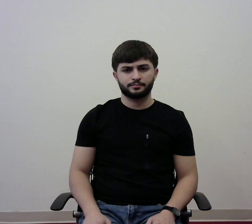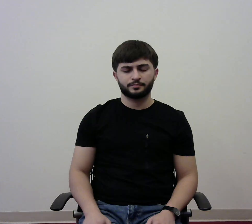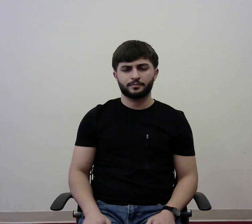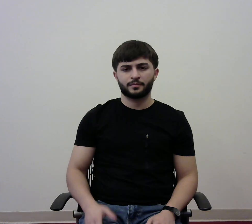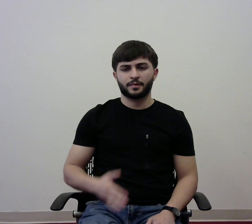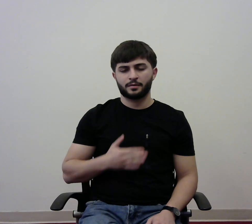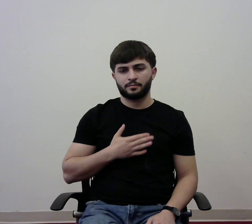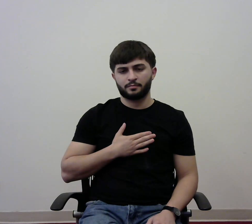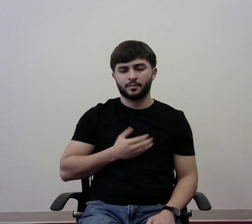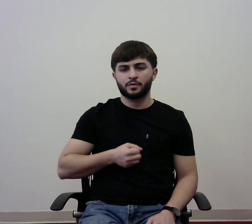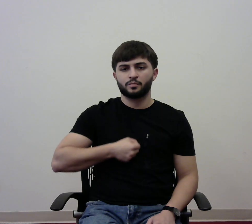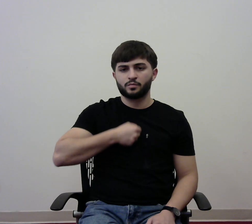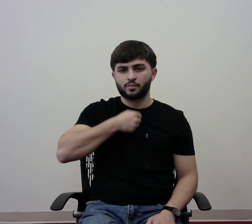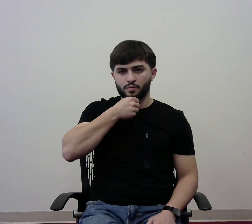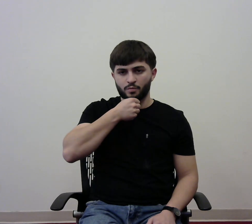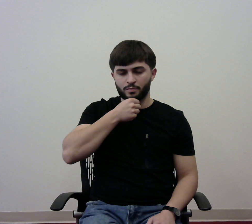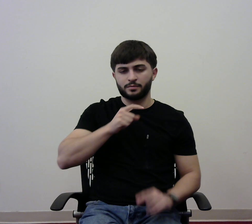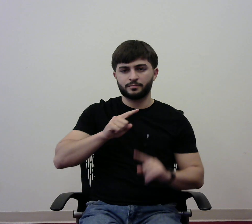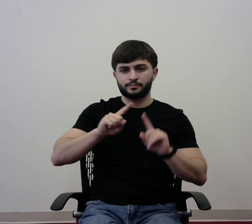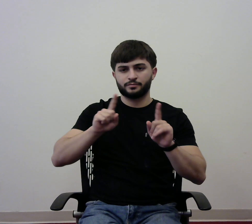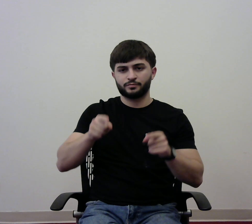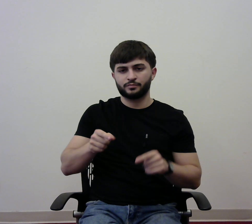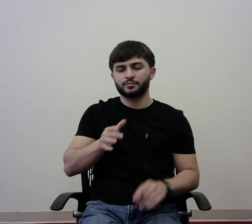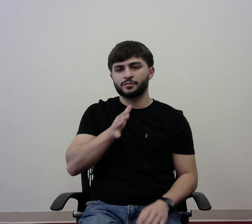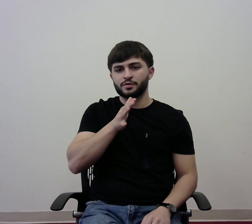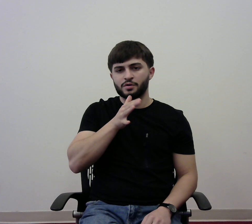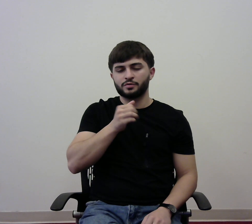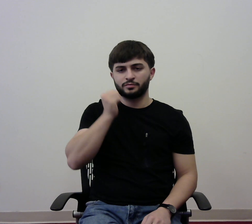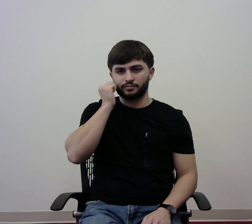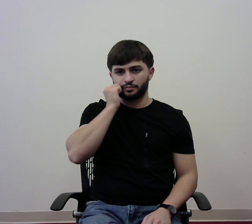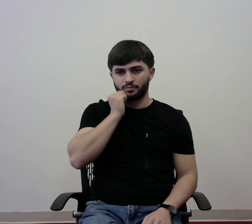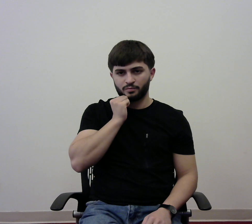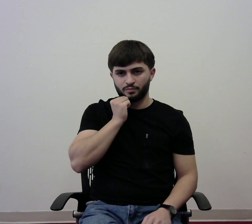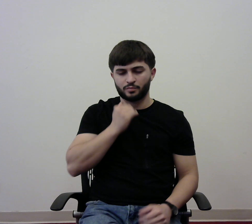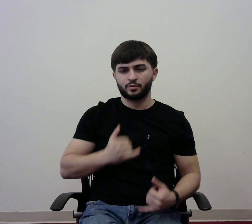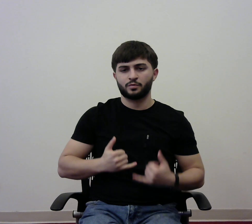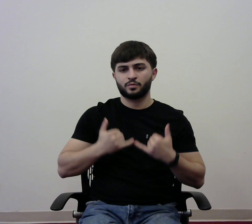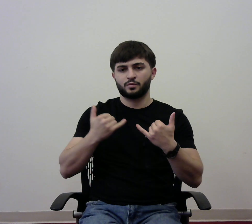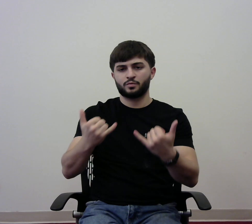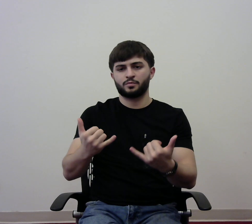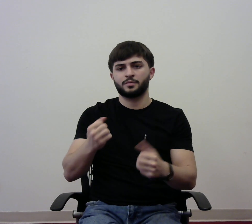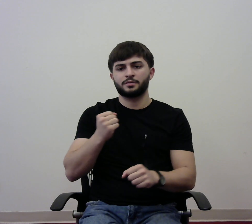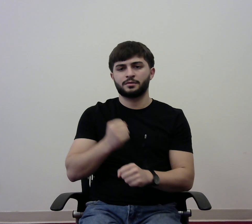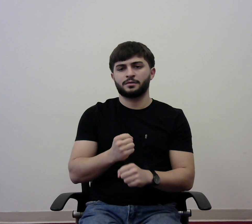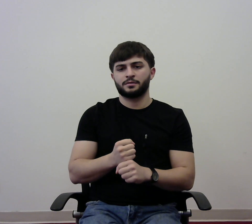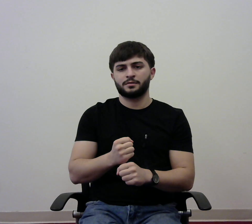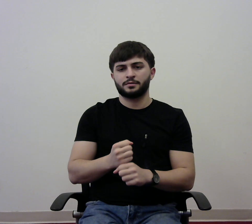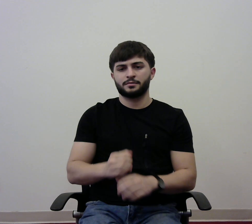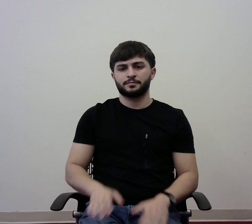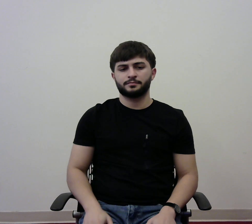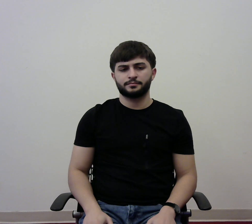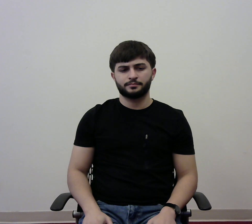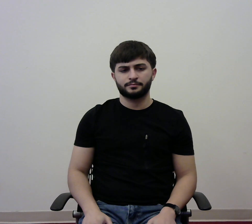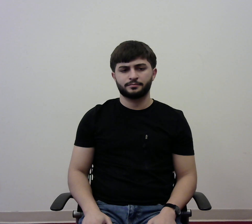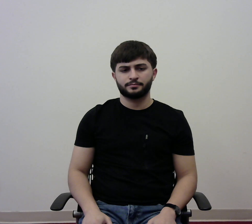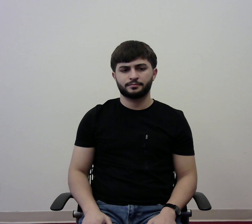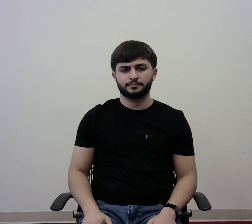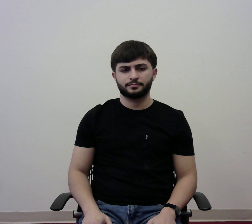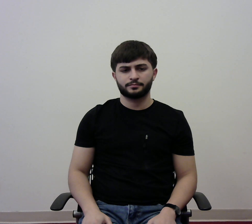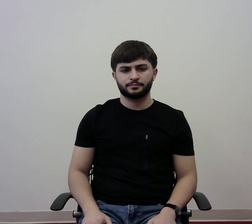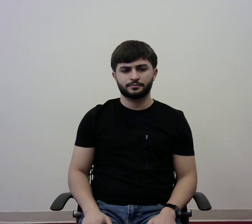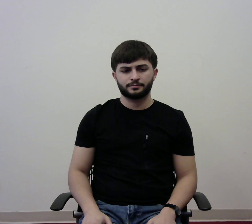Mən böyüklərə (yaşlılara) hörmət edirəm